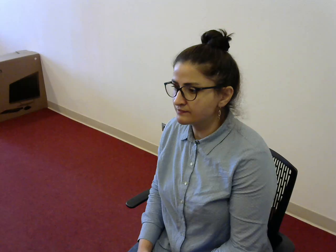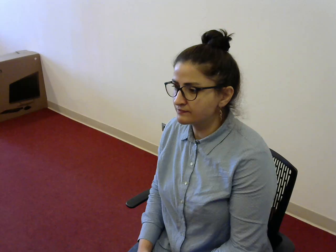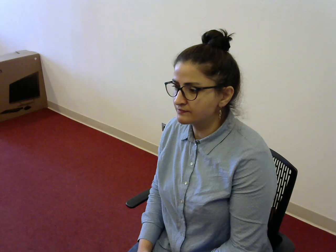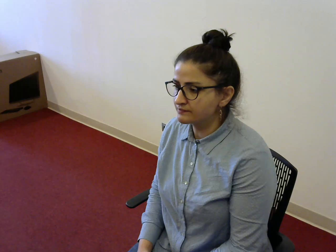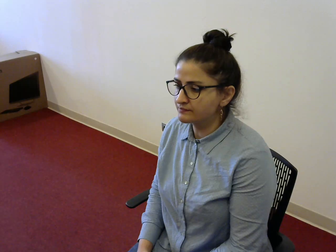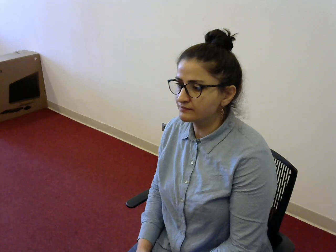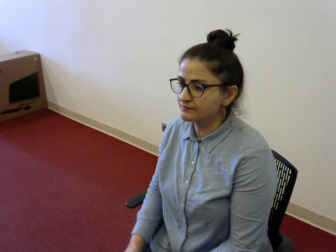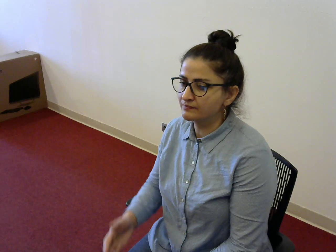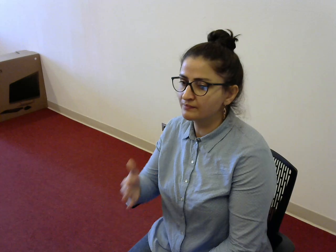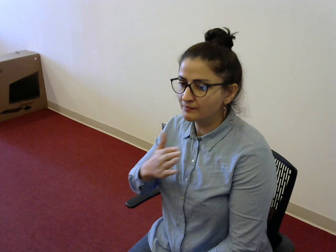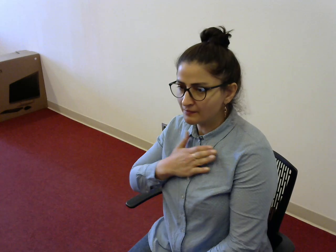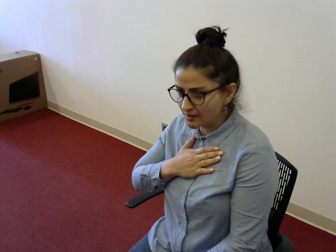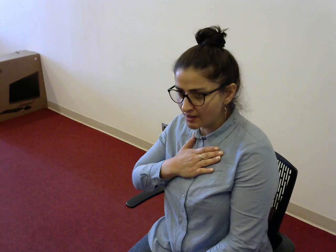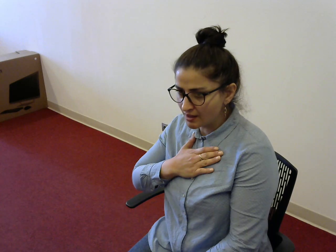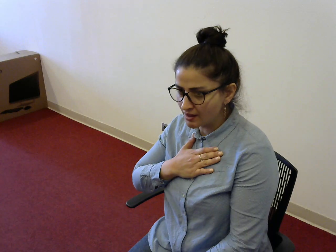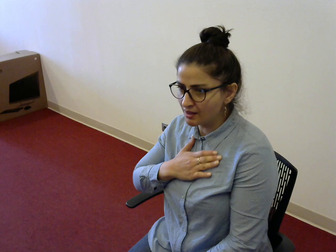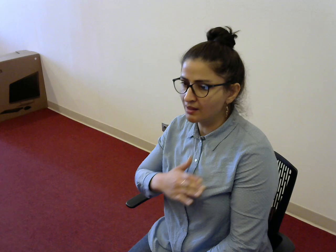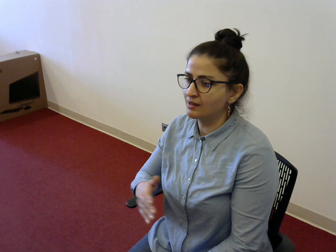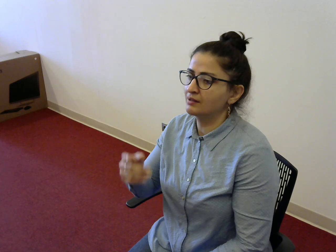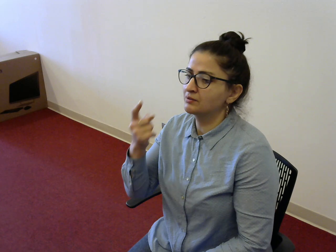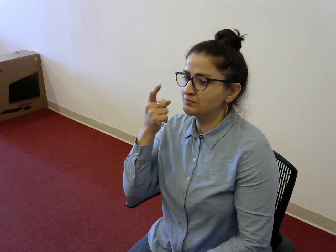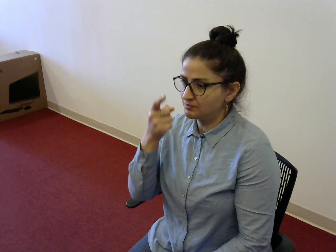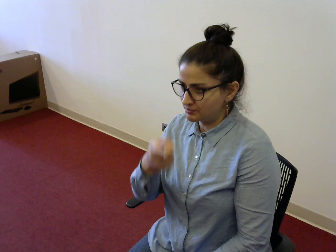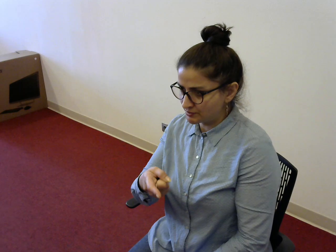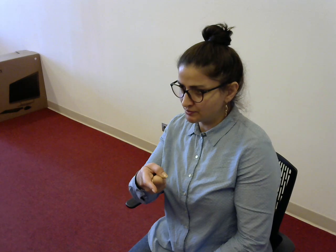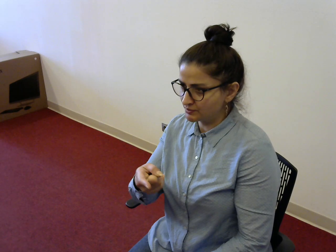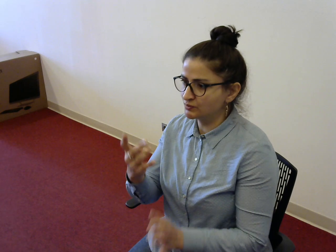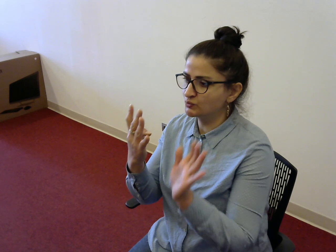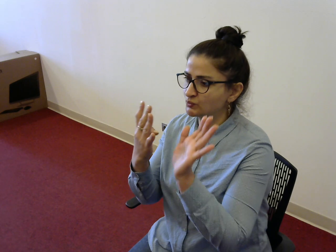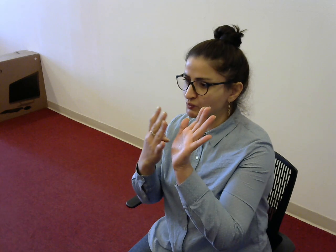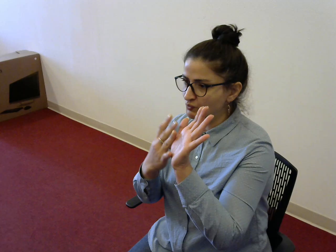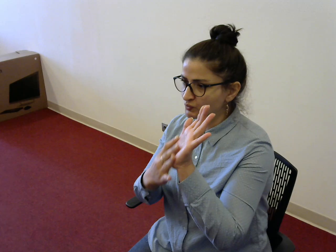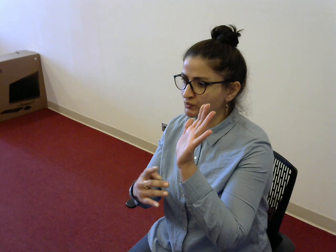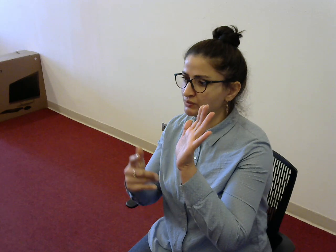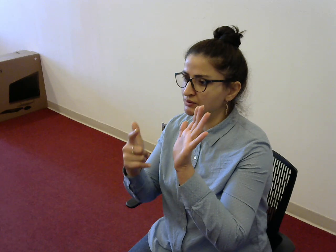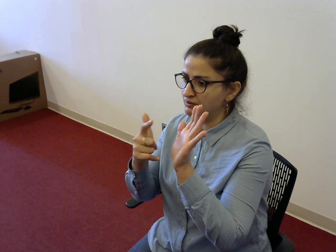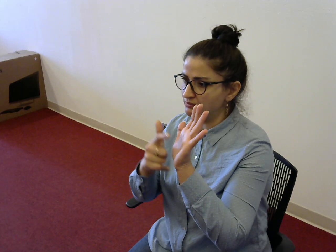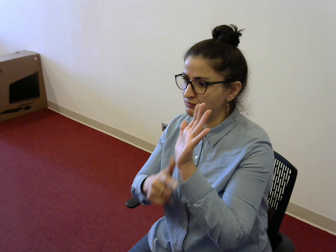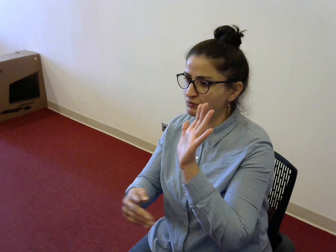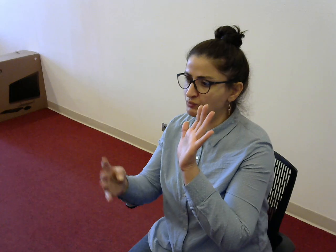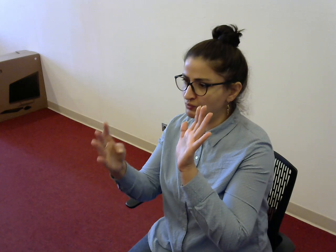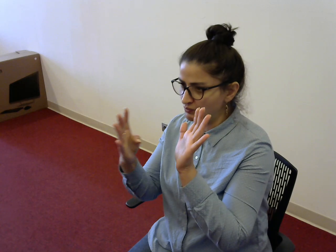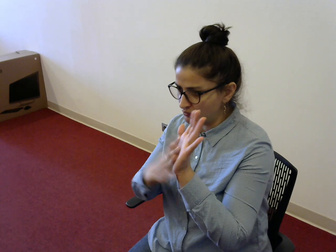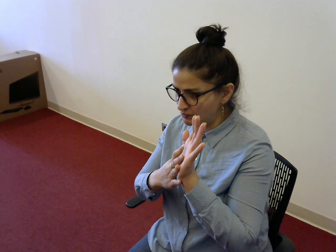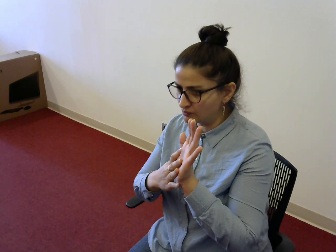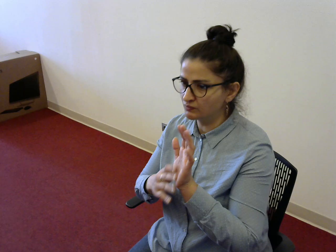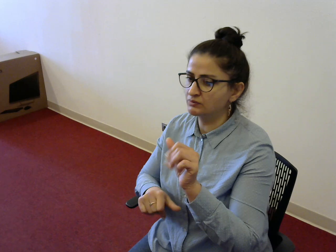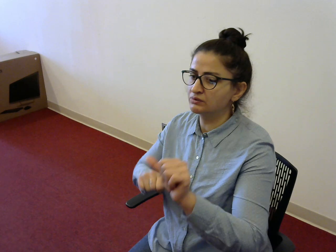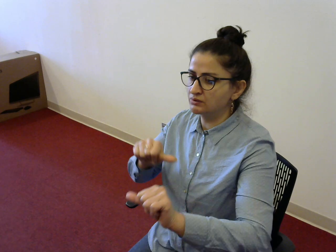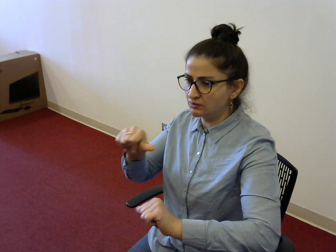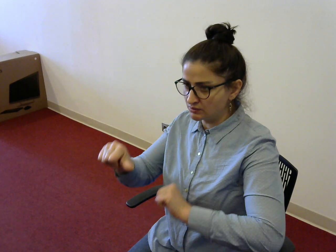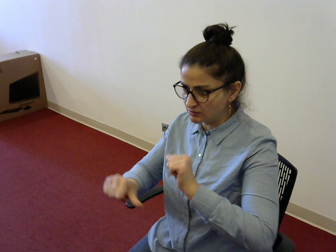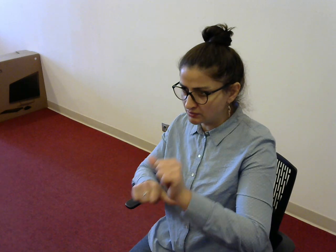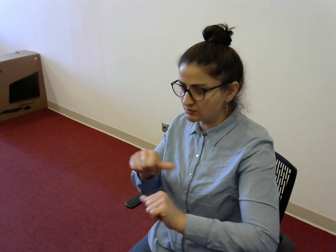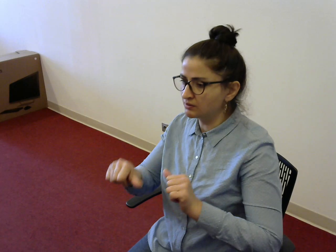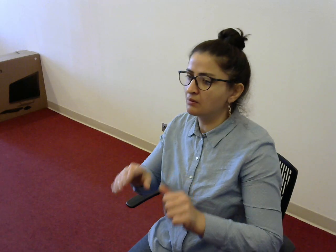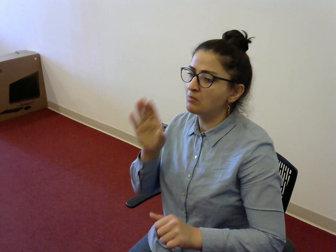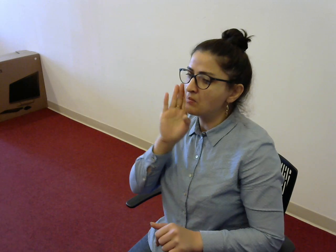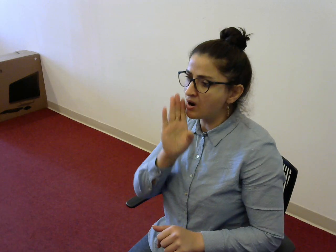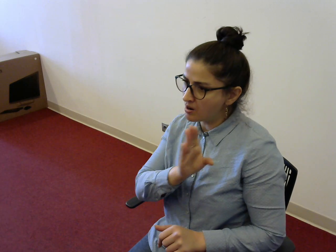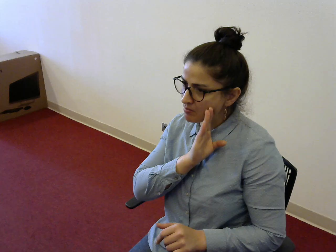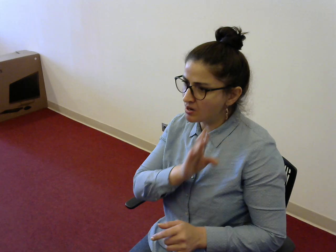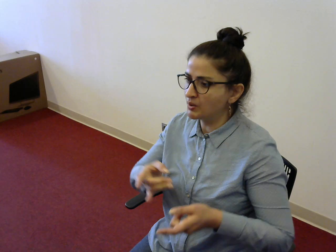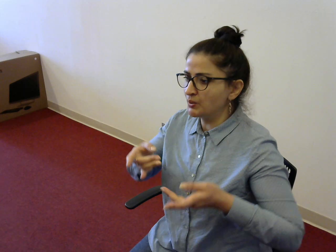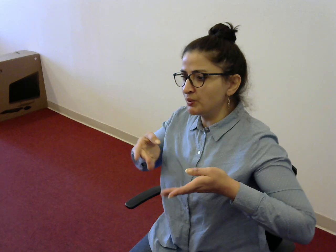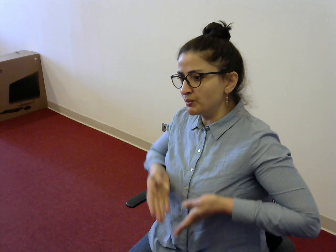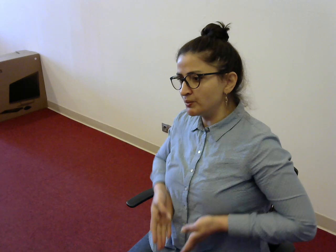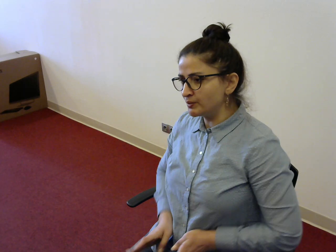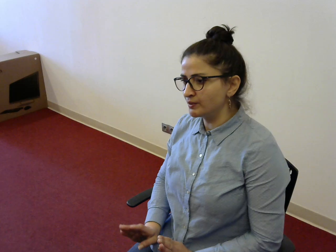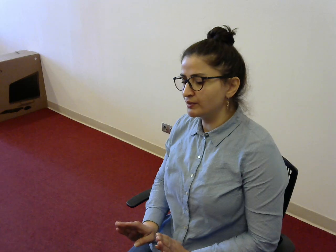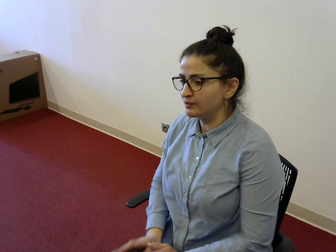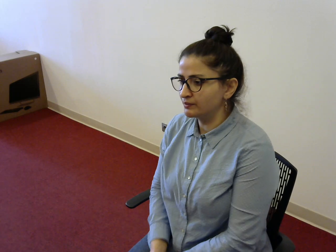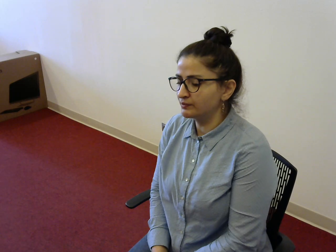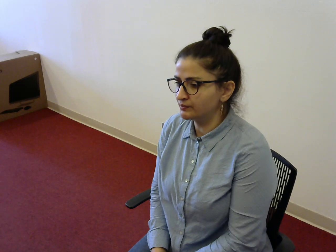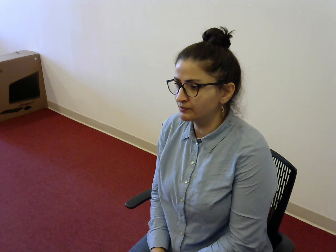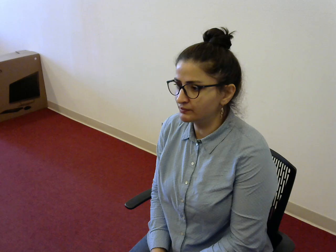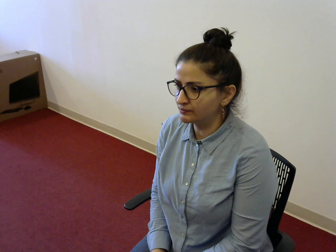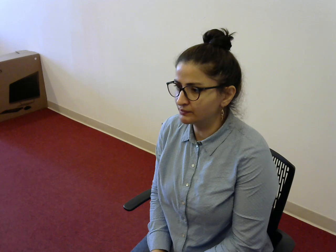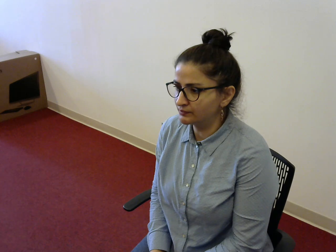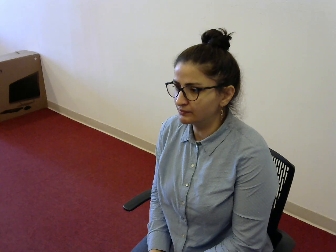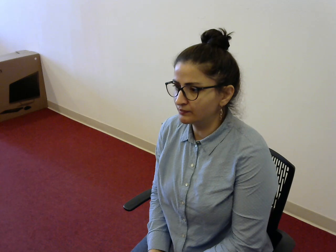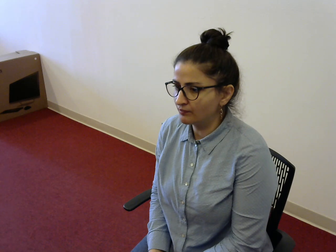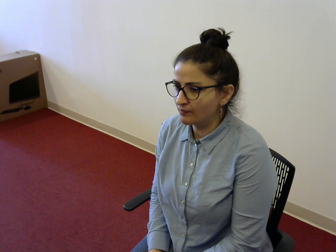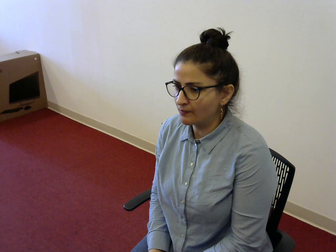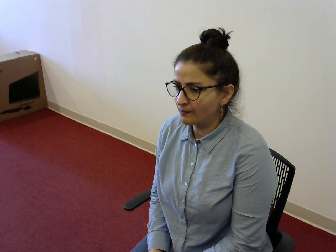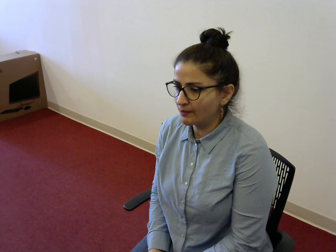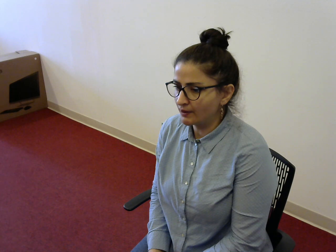Mən 1979-cu ildə anadan olmuşam